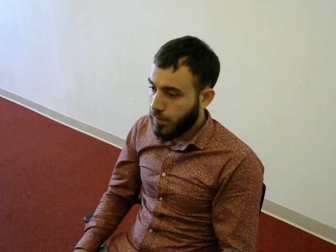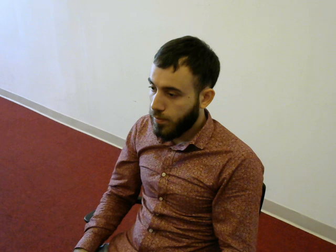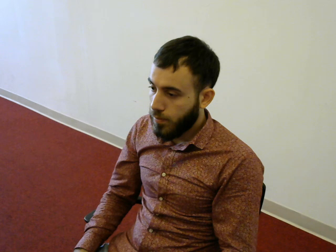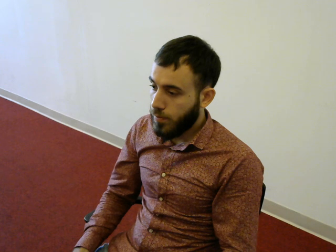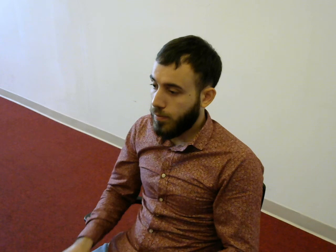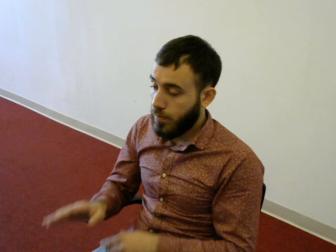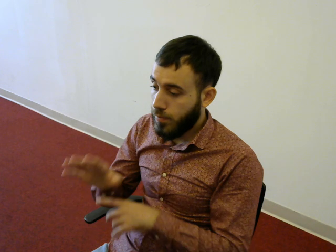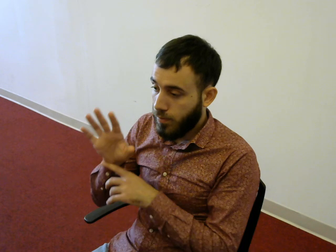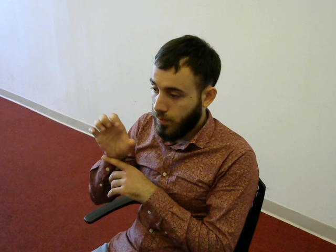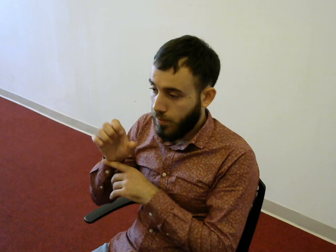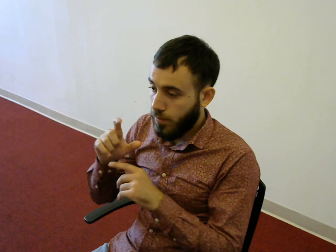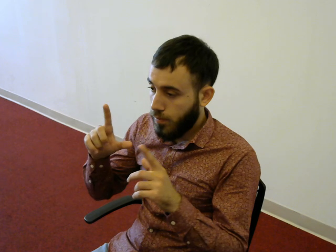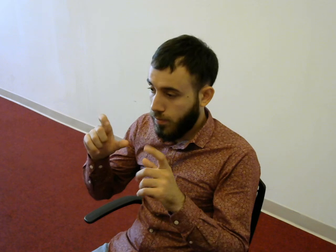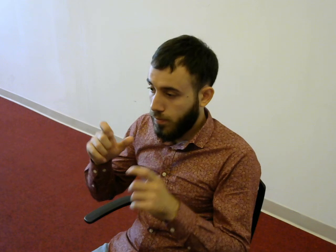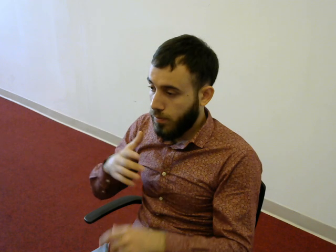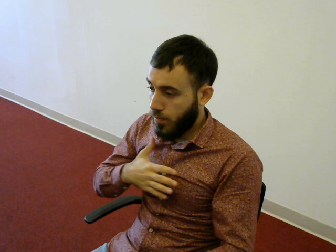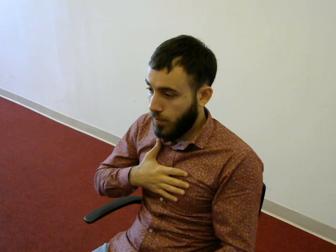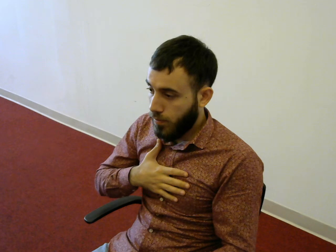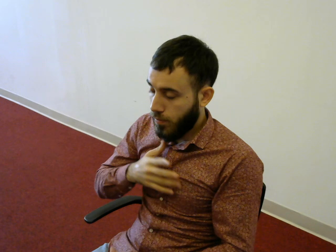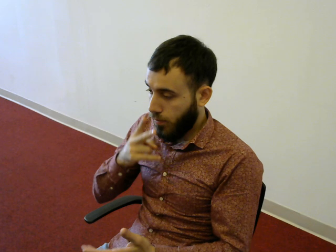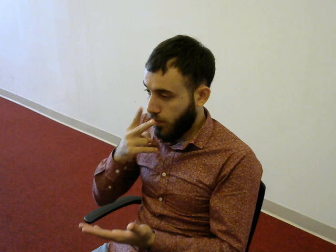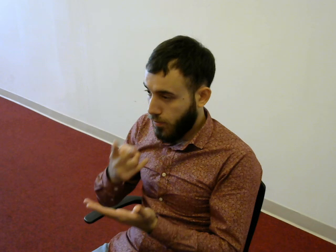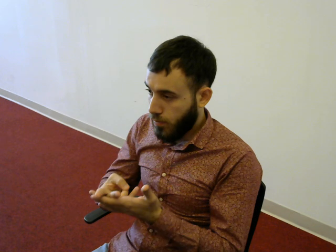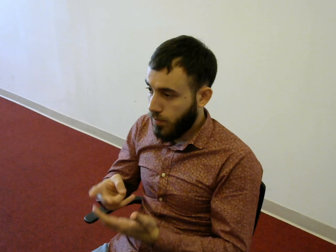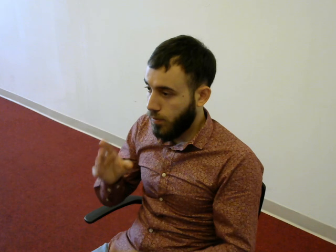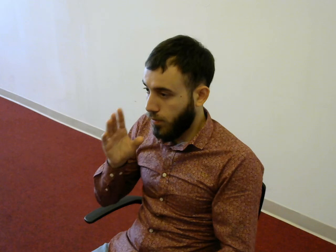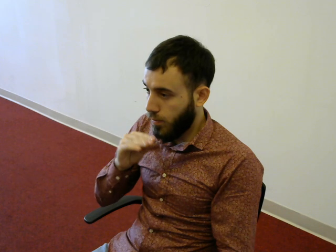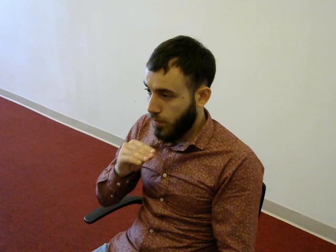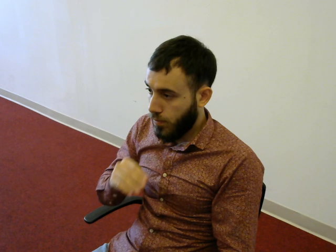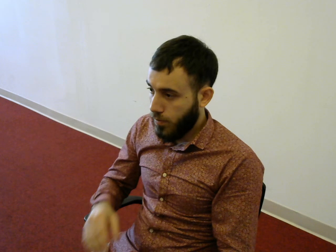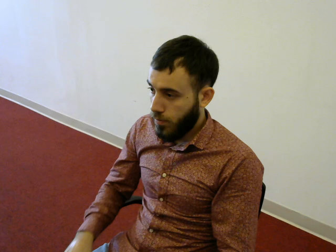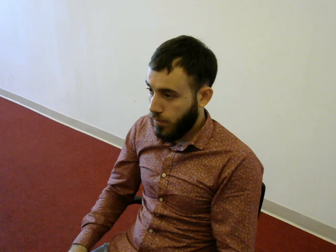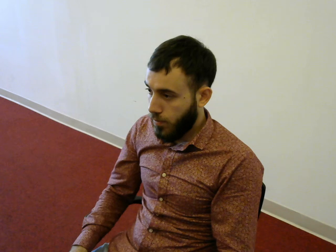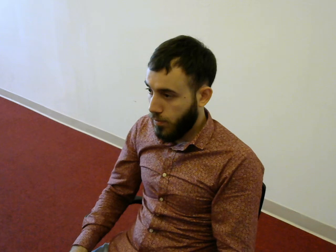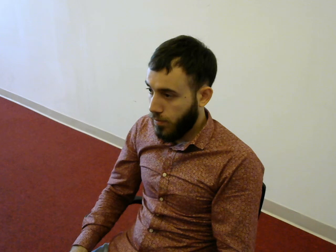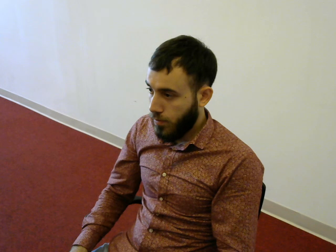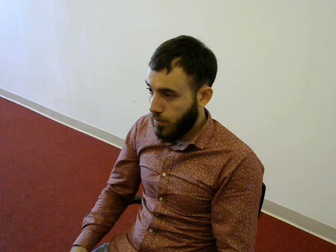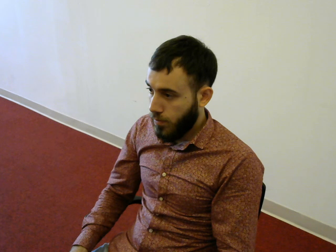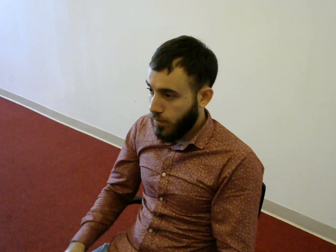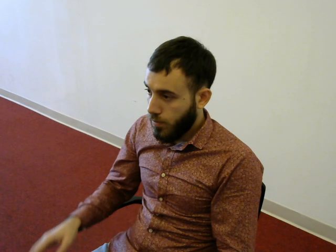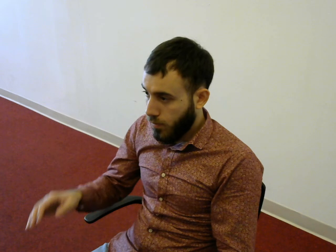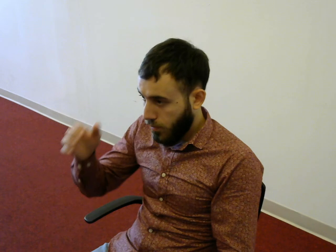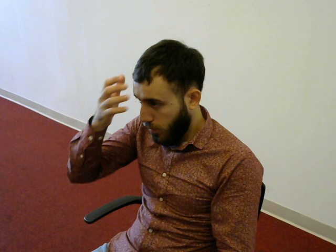Çəkdiyin şəkilləri mənə göstərə bilərsənmi?